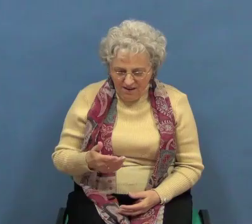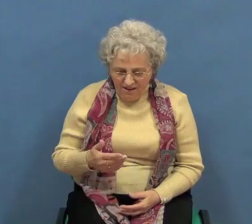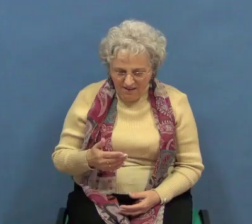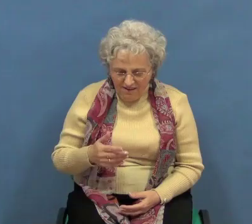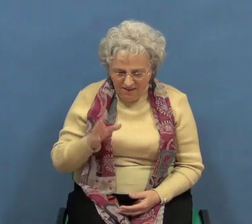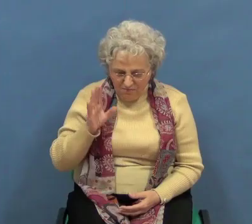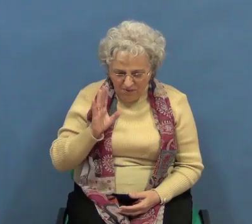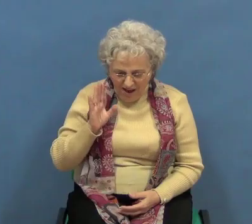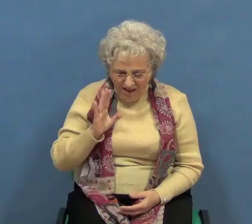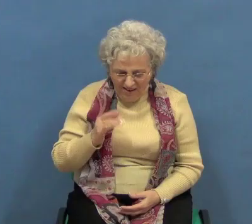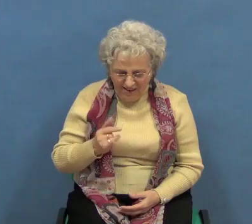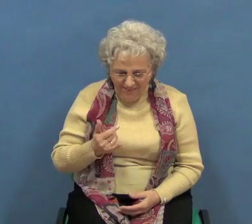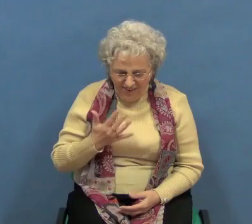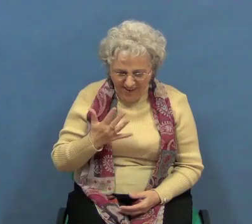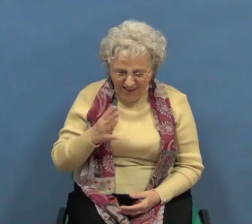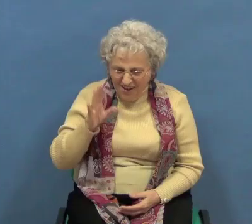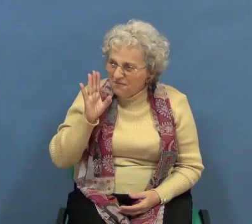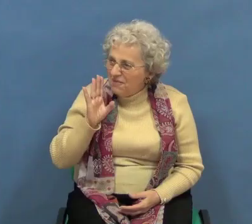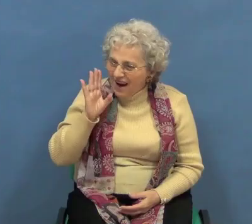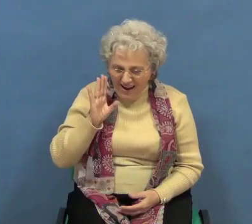To wygląda jak bajka.